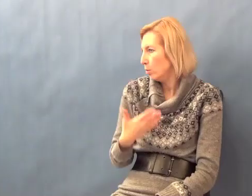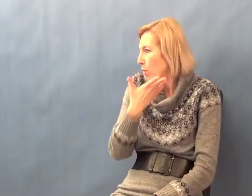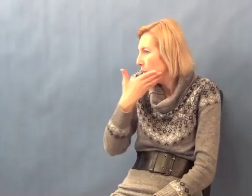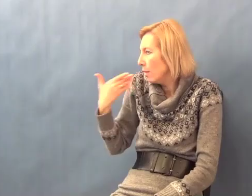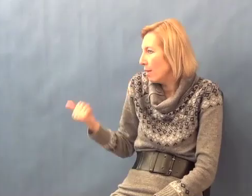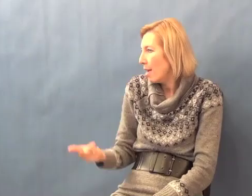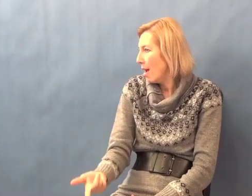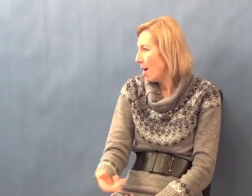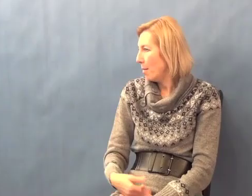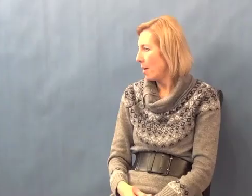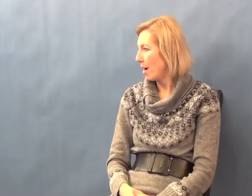Ja nie mam.